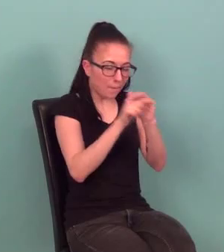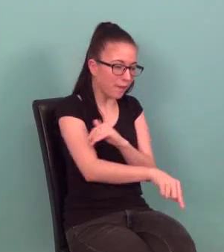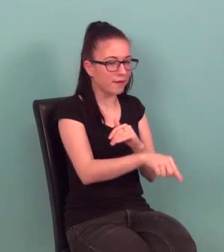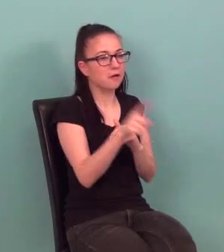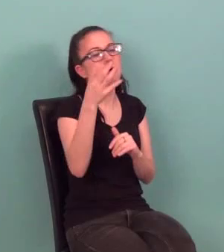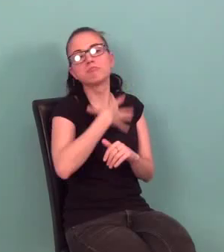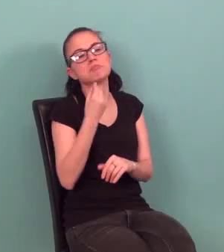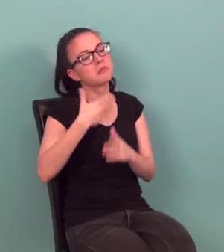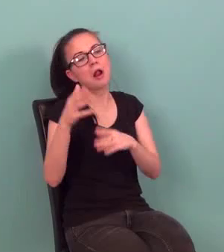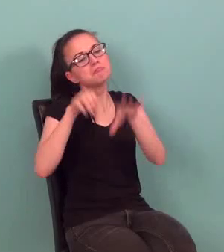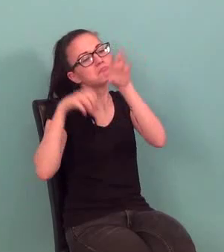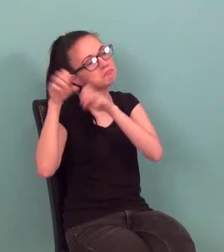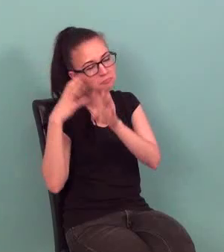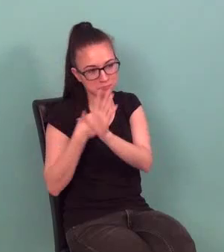Mężczyzna na drzewie niczego nie przeczuwa, zrywa dalej.